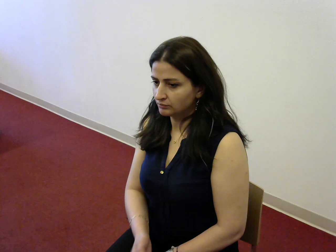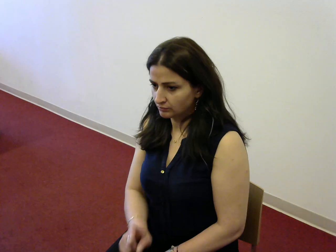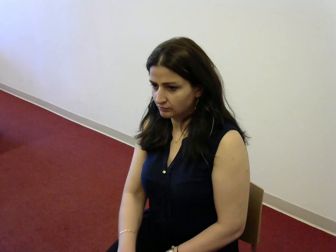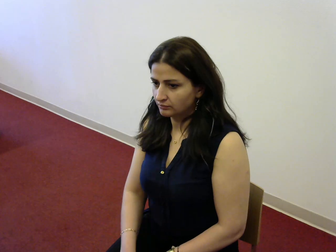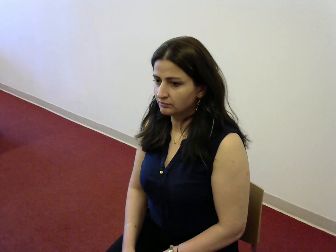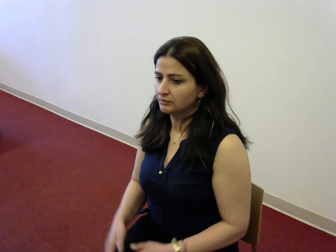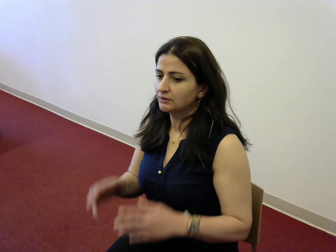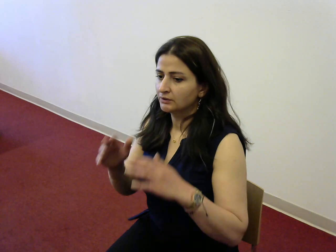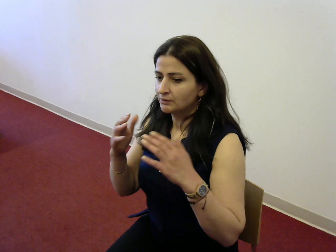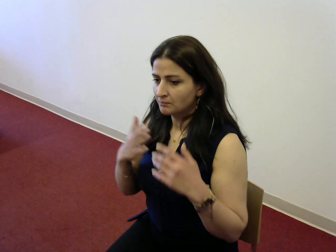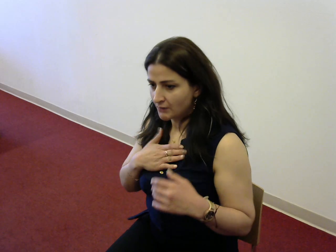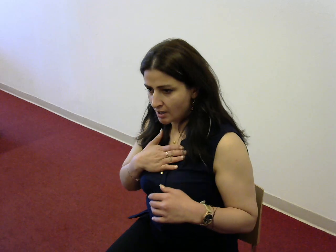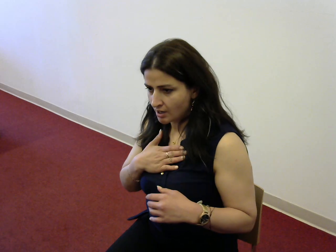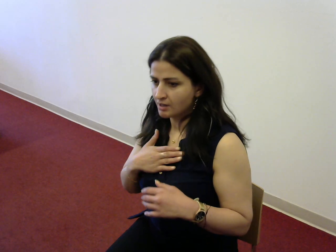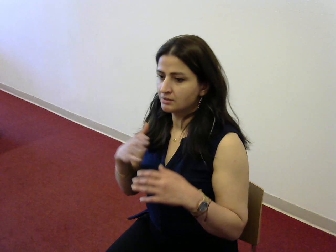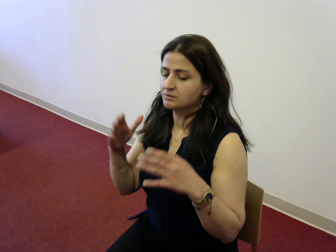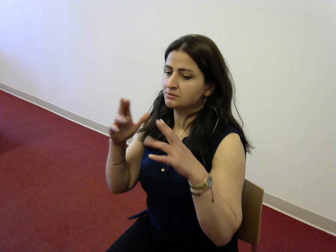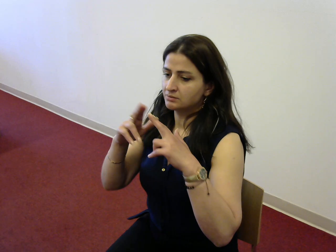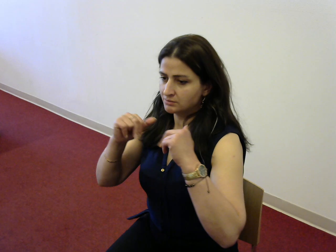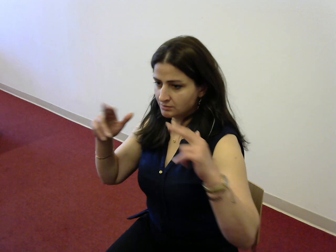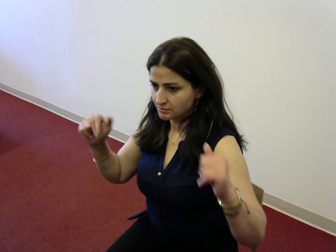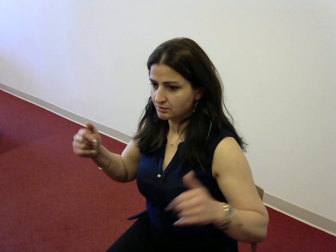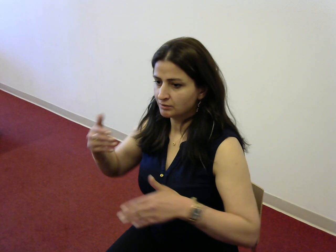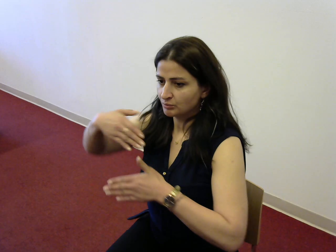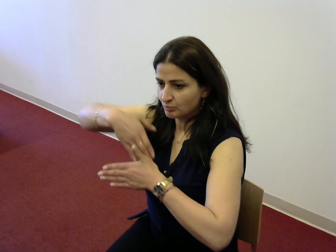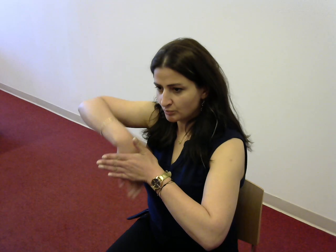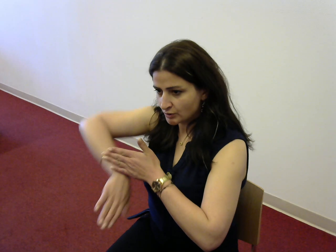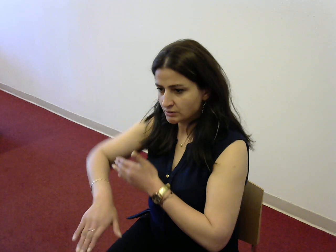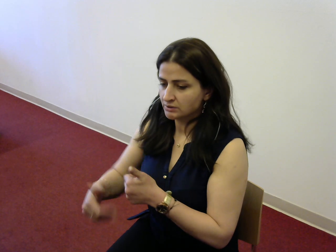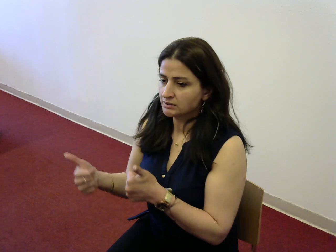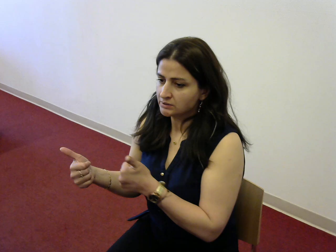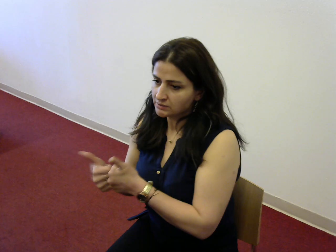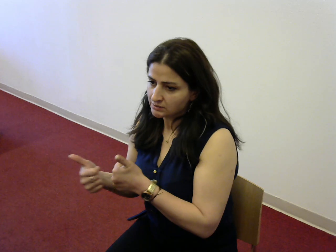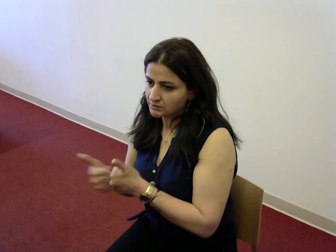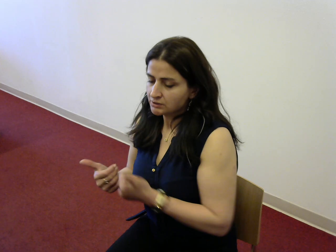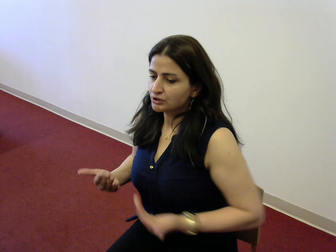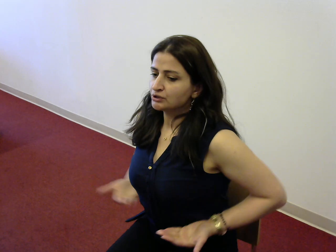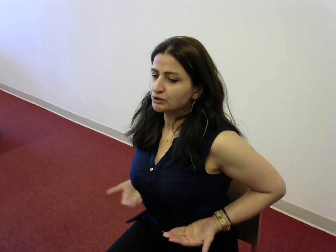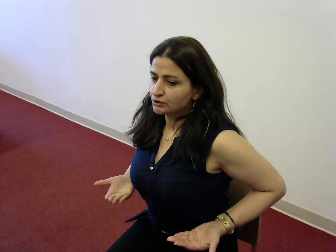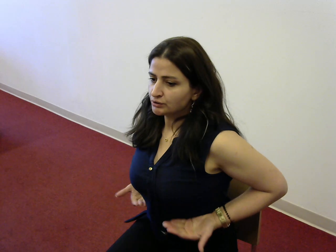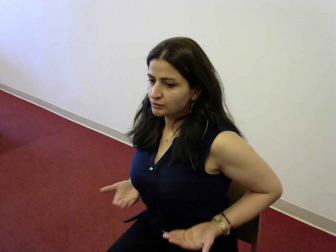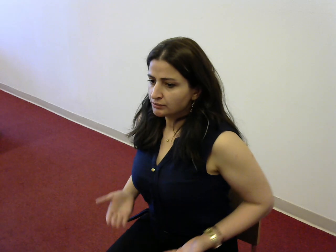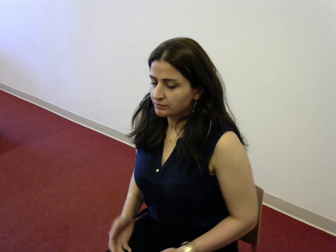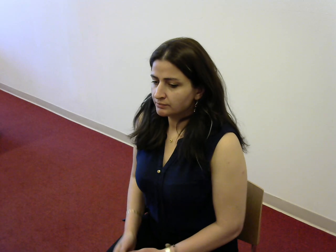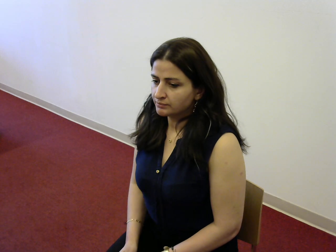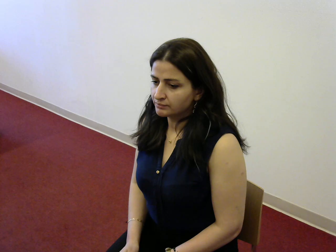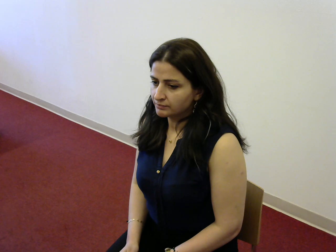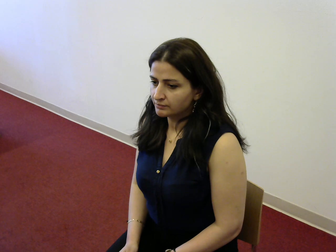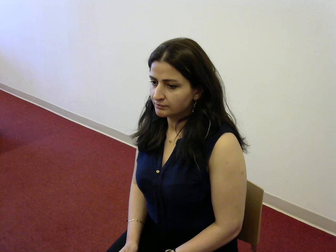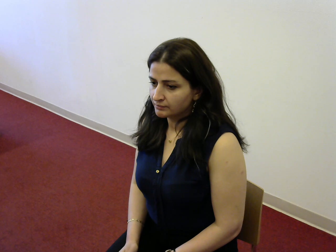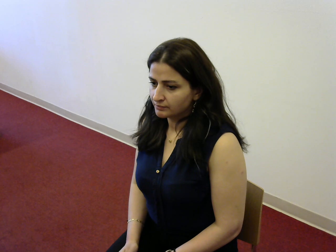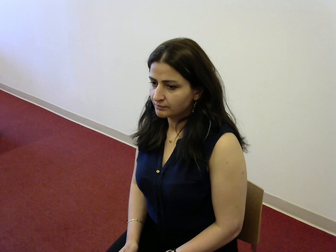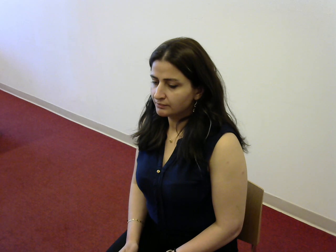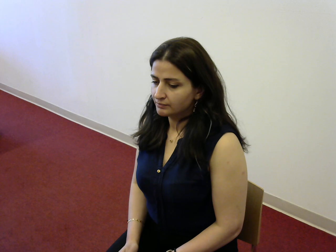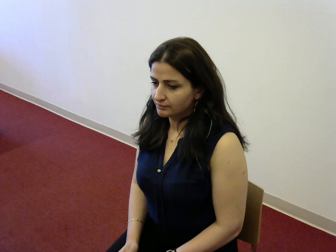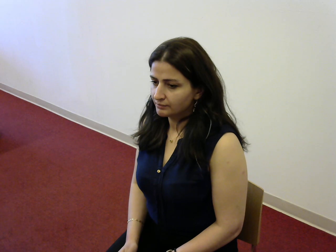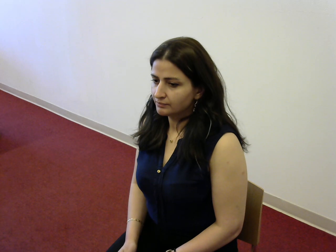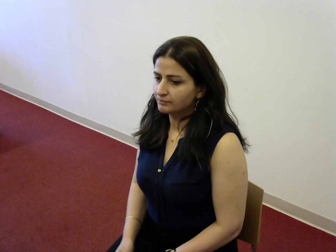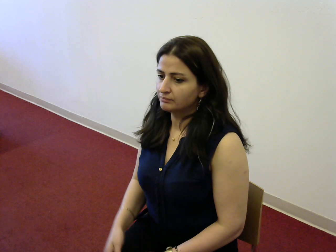Mən Nərimanov metrosunun yanında yaşayıram